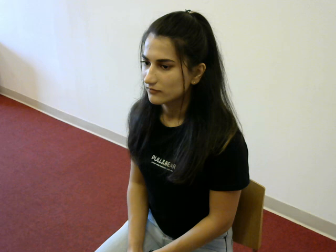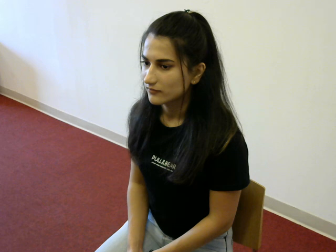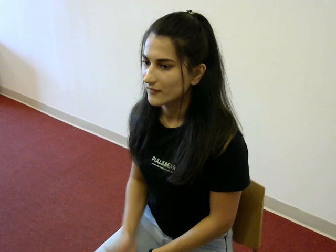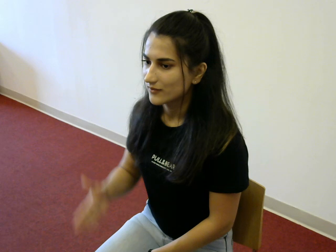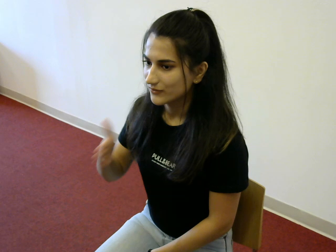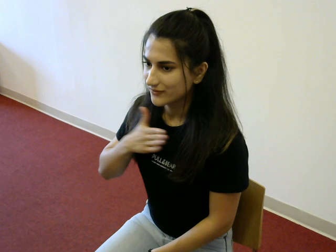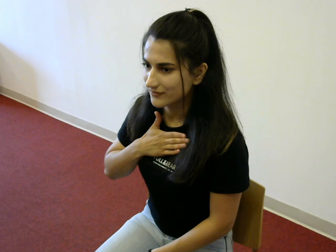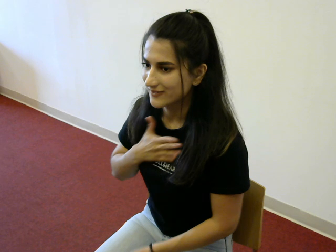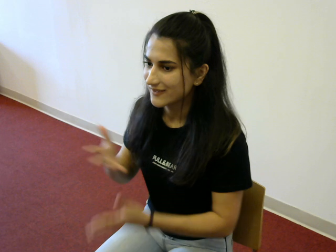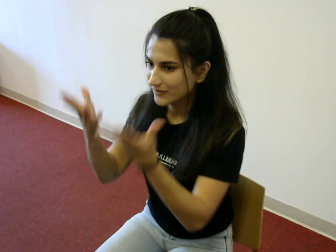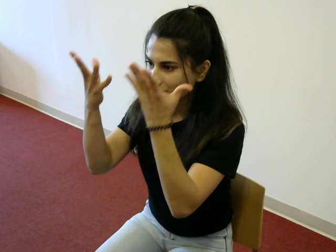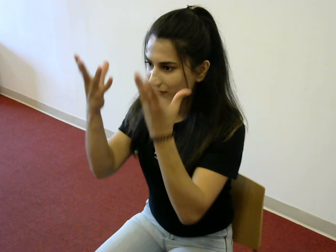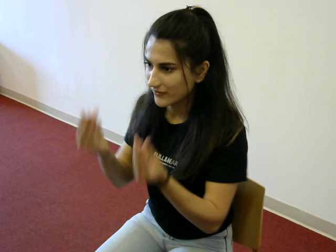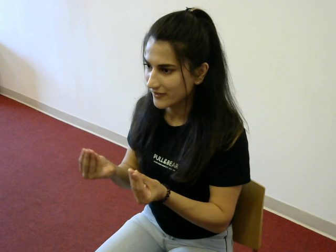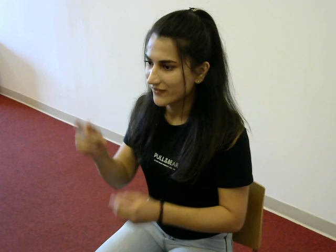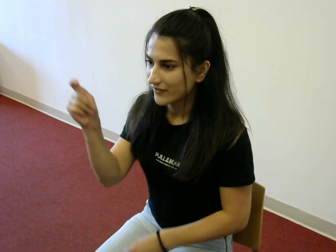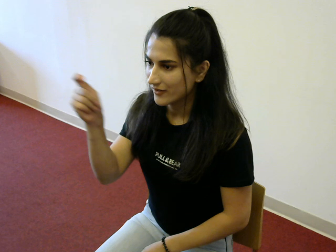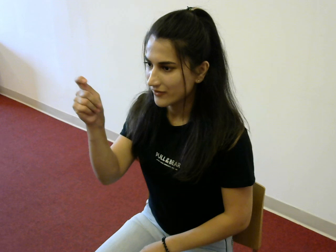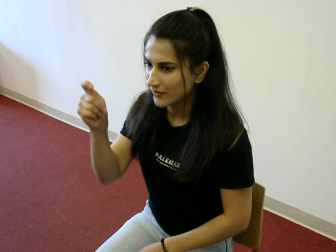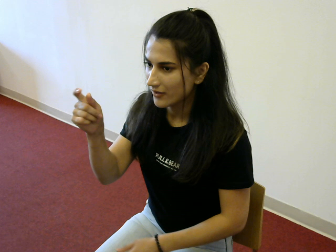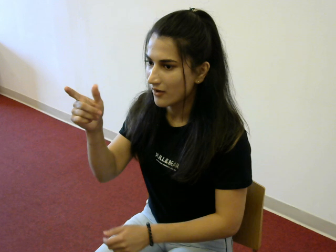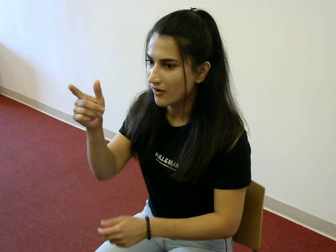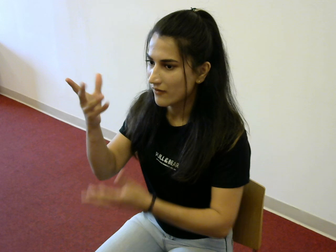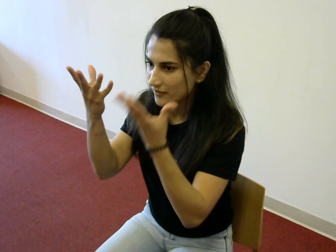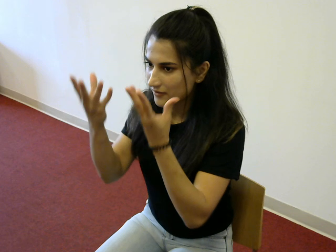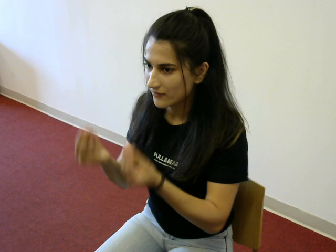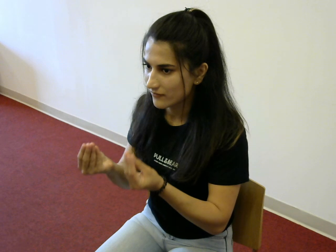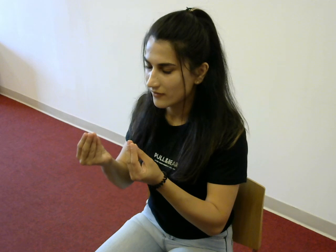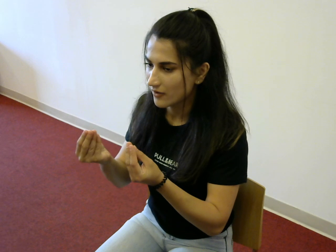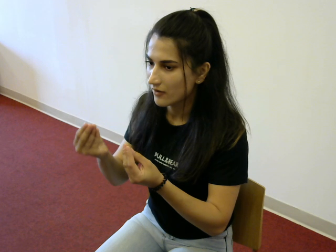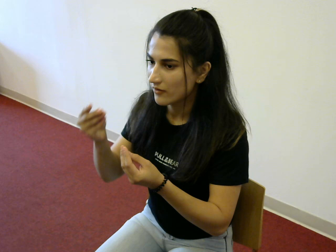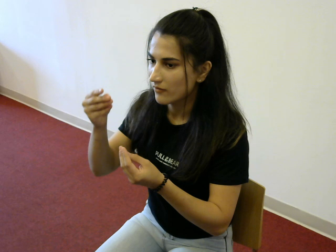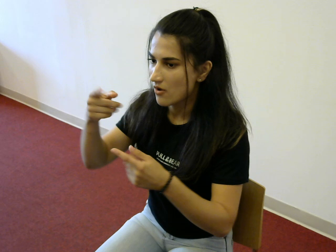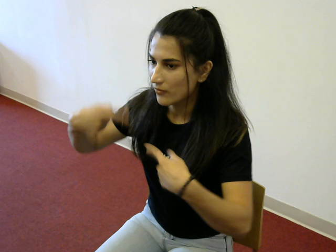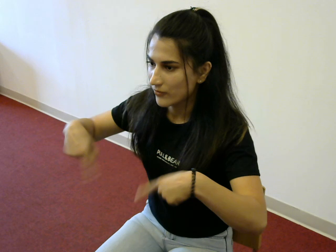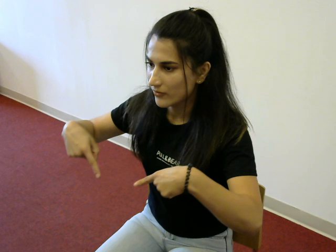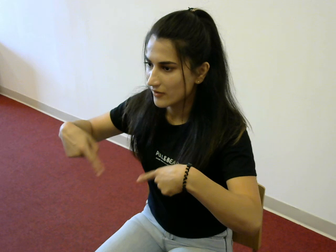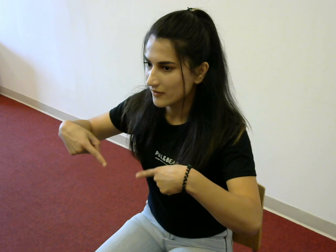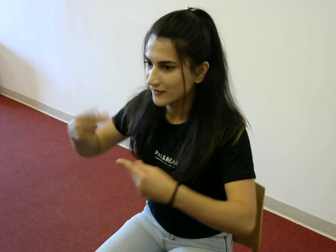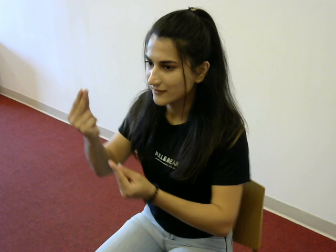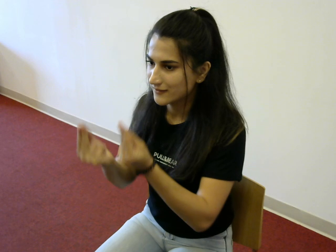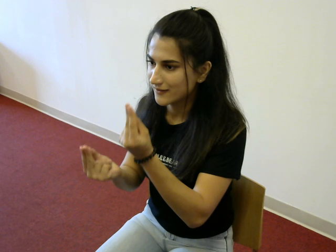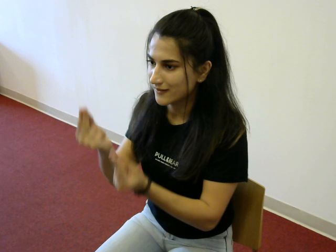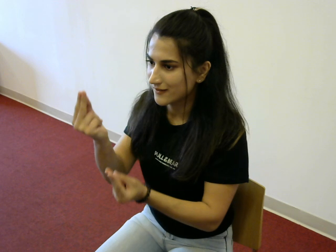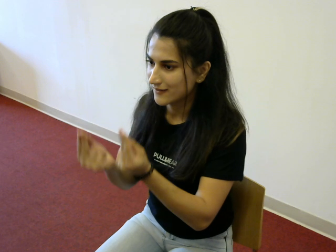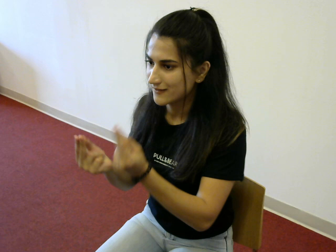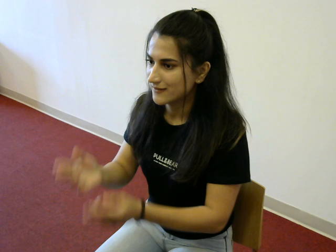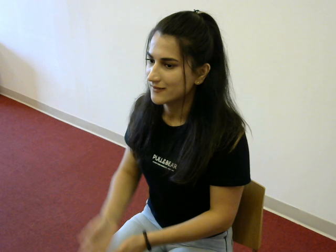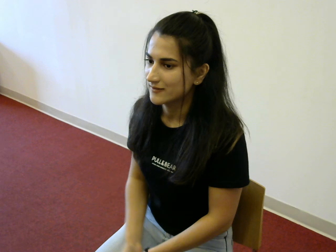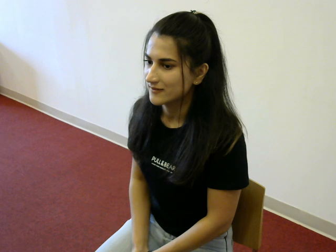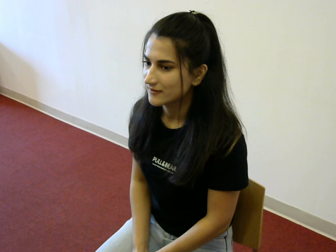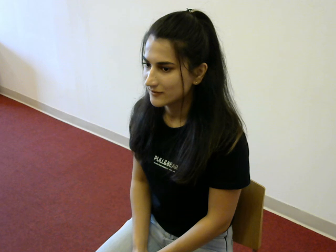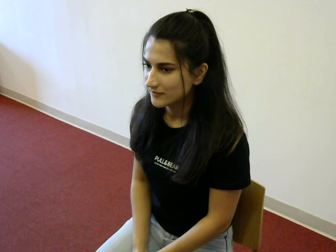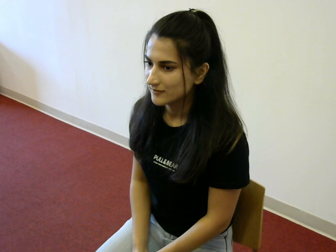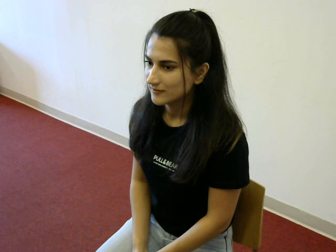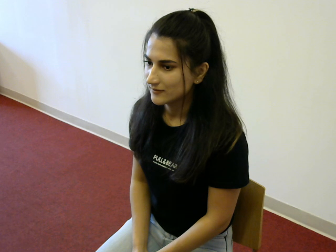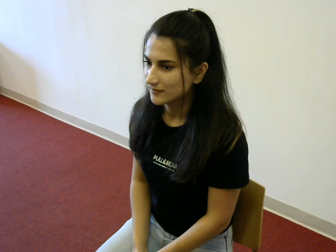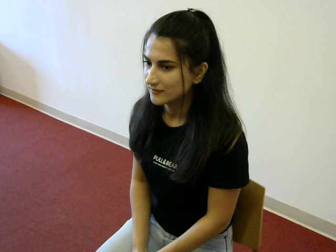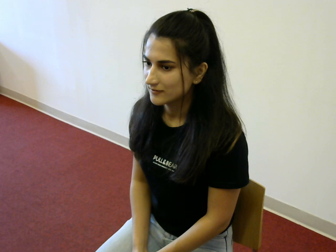Biz hər bazar günü futbol oynayırıq